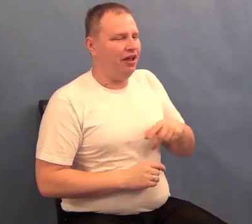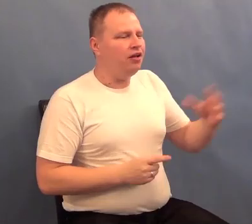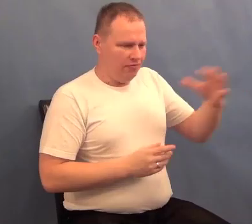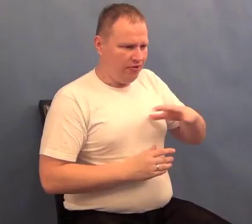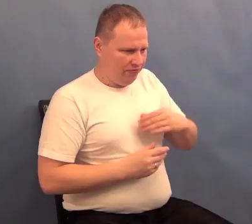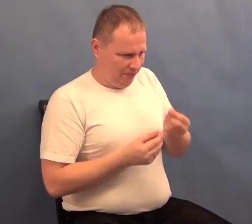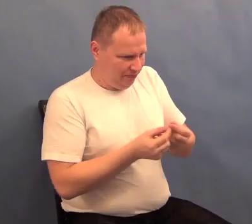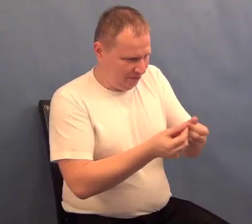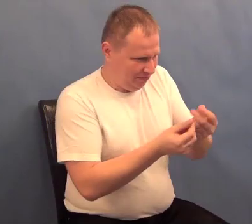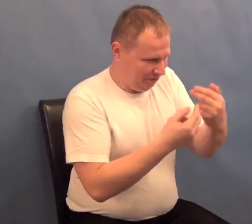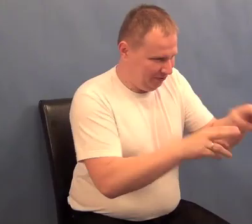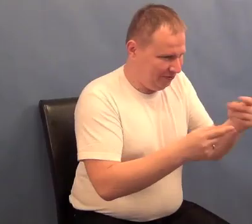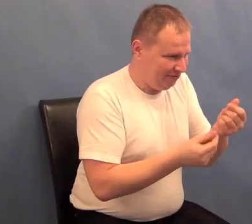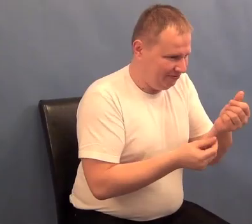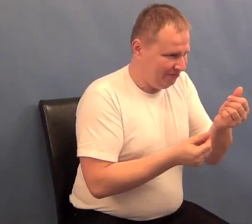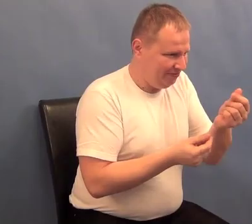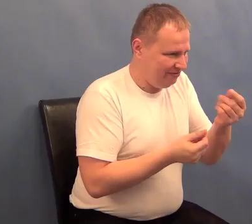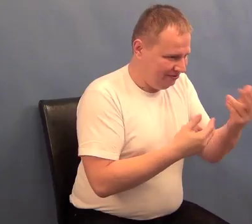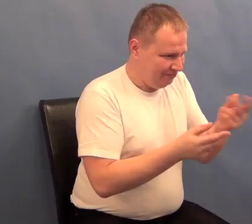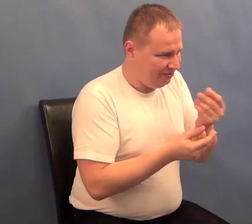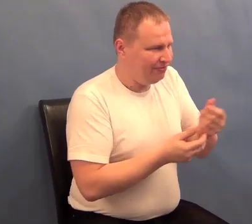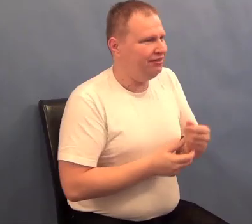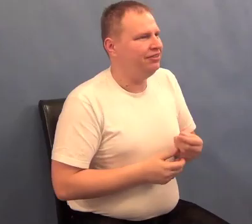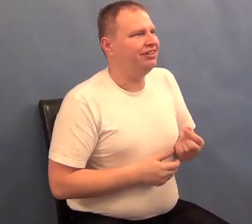Pani chciała mu zapłacić za pracę.